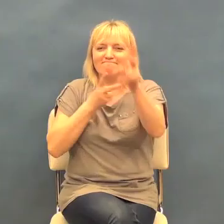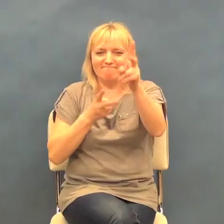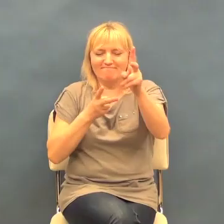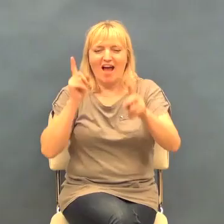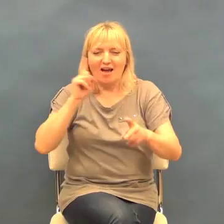Celuje do dużego.